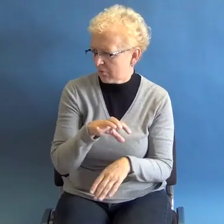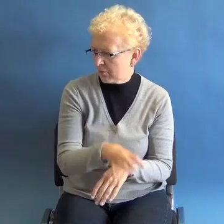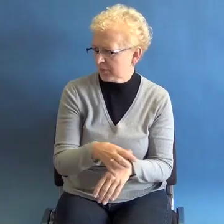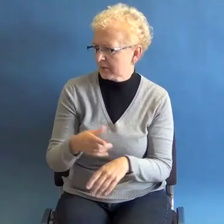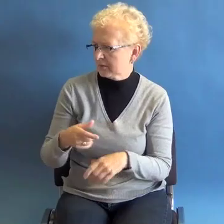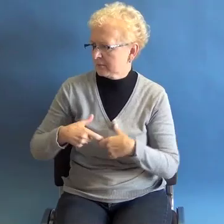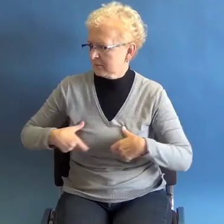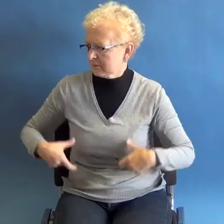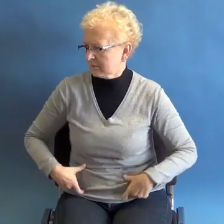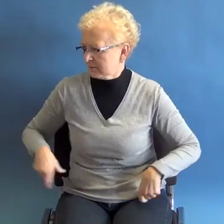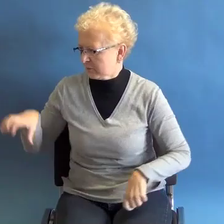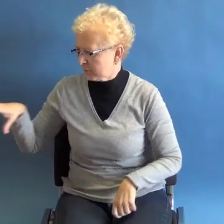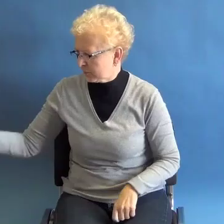Osobno ludzie w strojach.